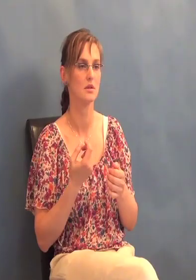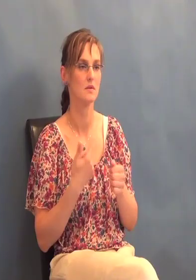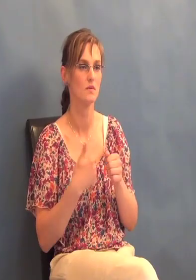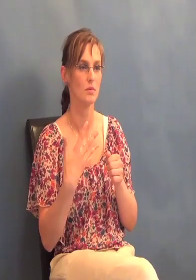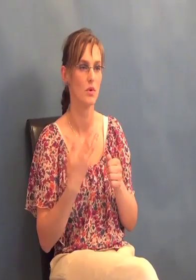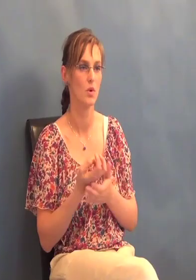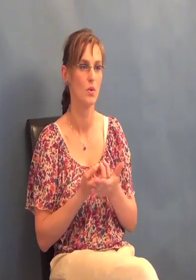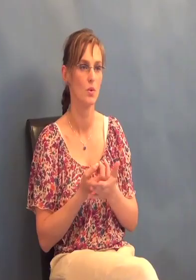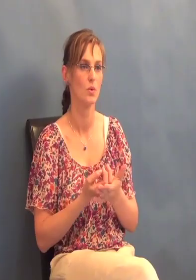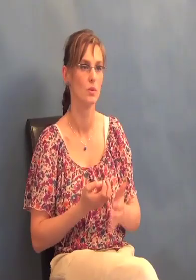Dwudziesty piąty lutego?